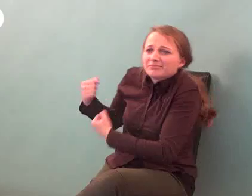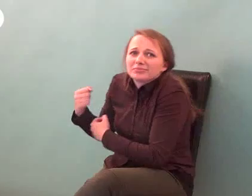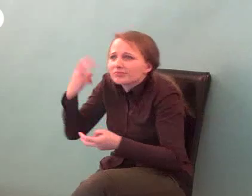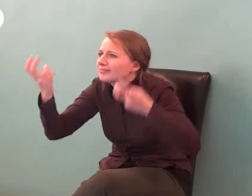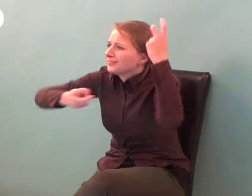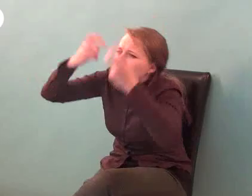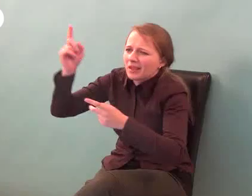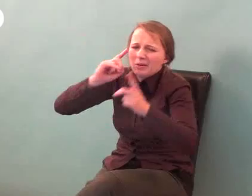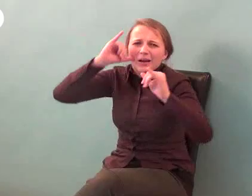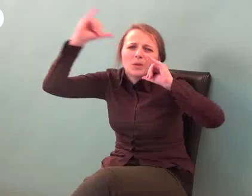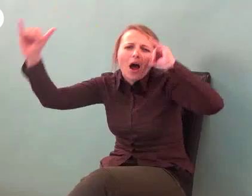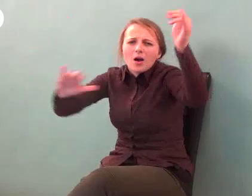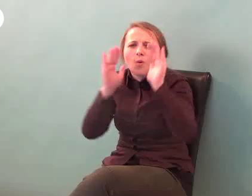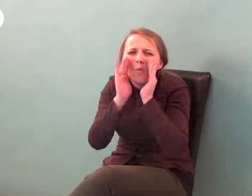Nadal szukają, chłopiec woła, krzyczy...